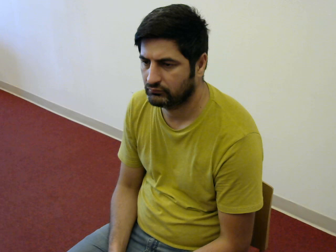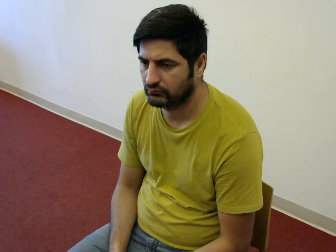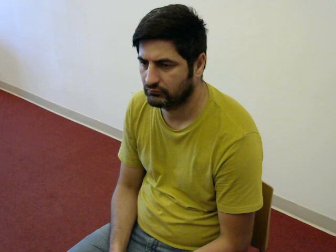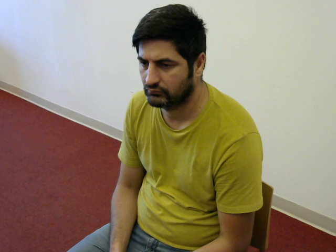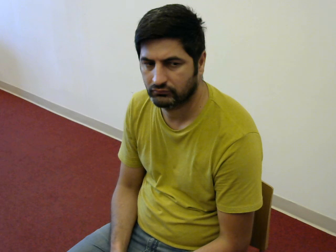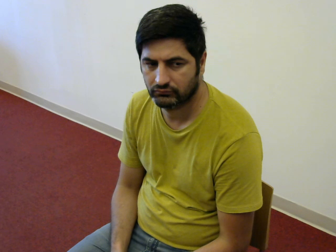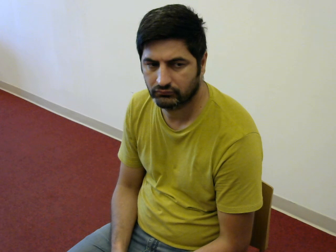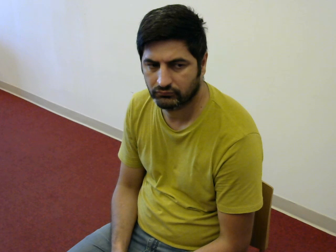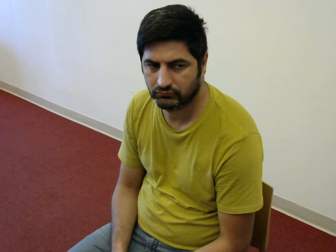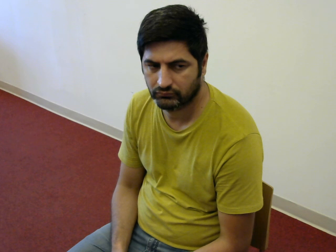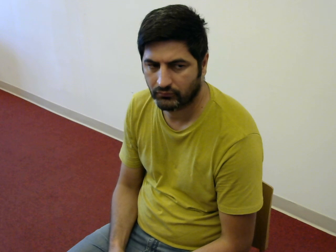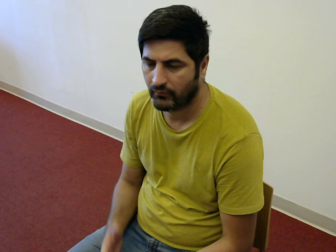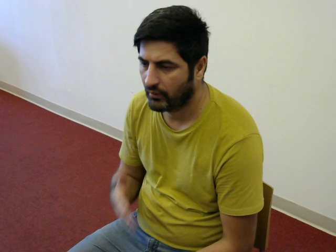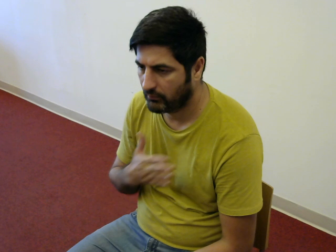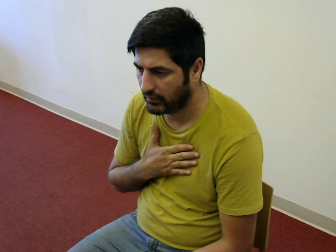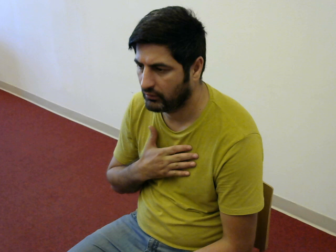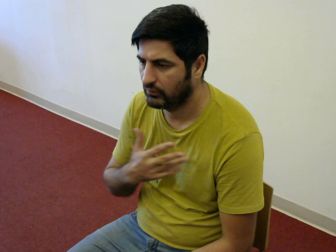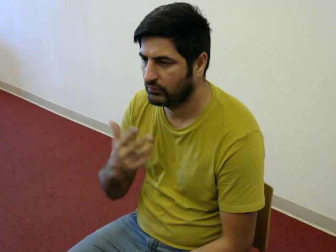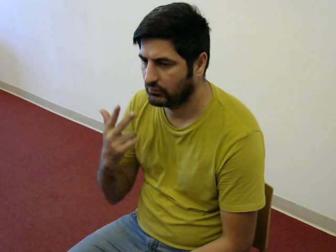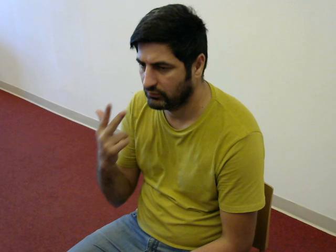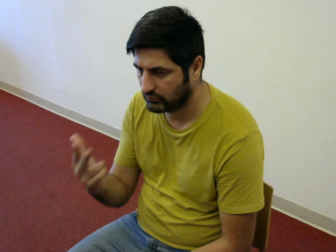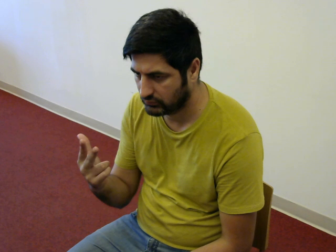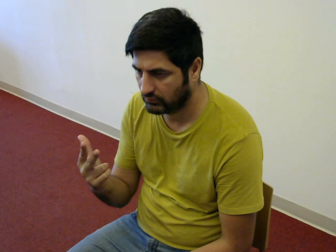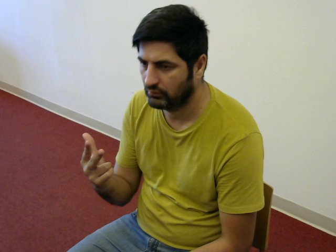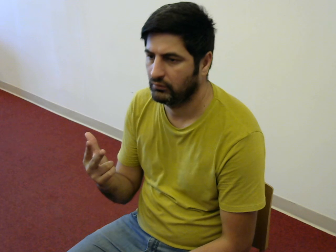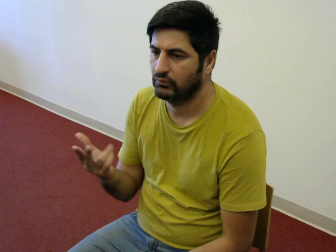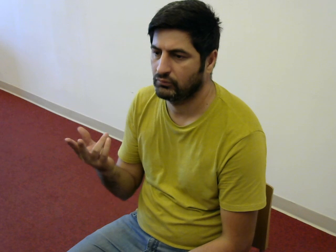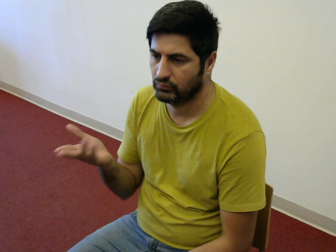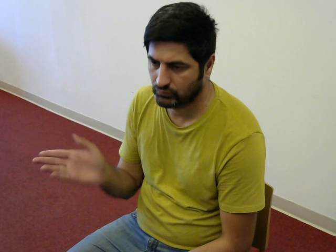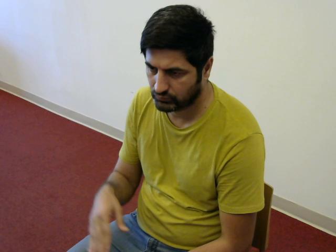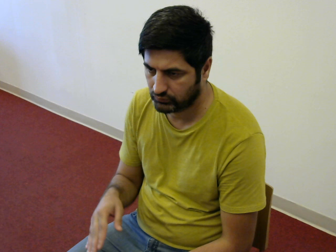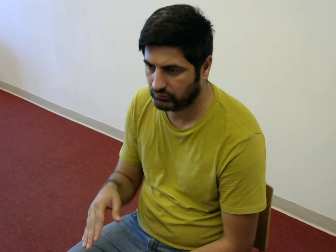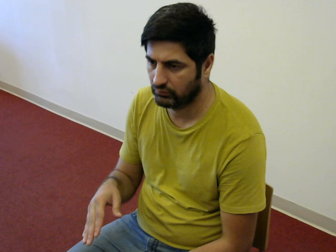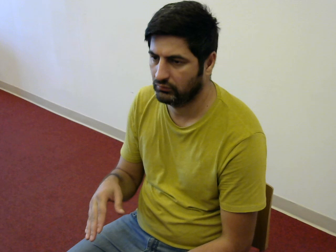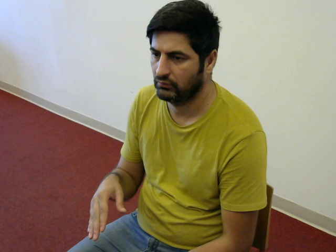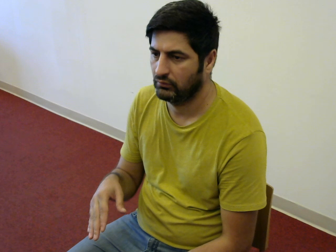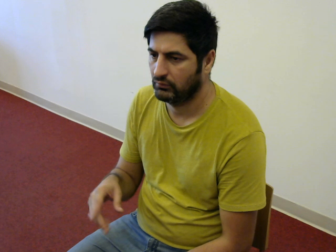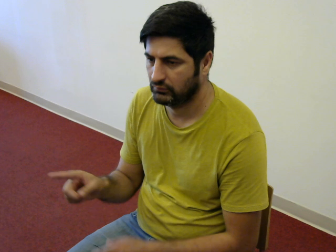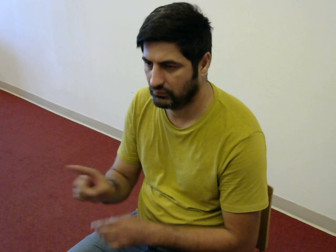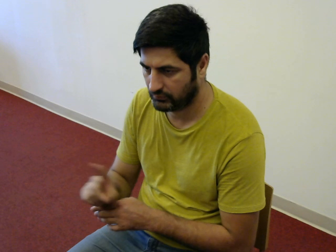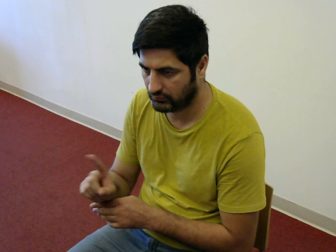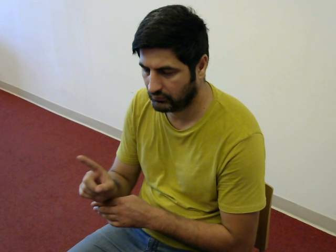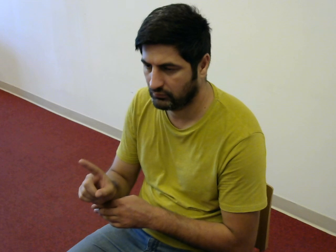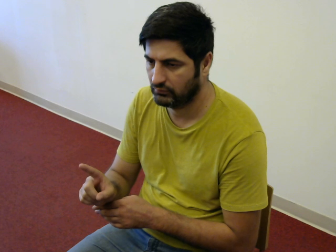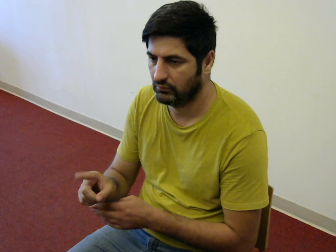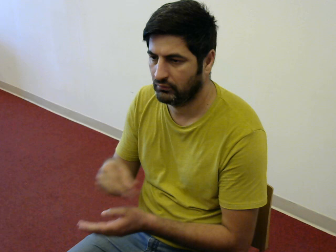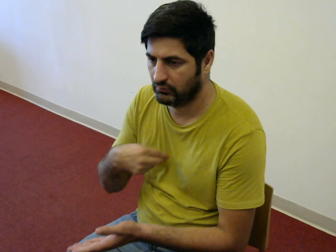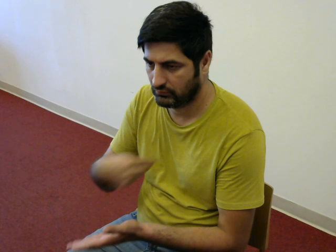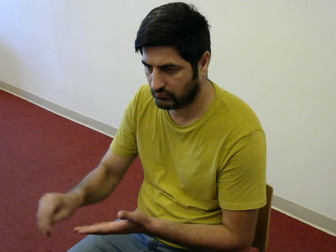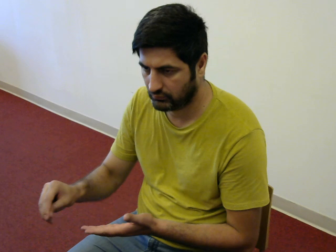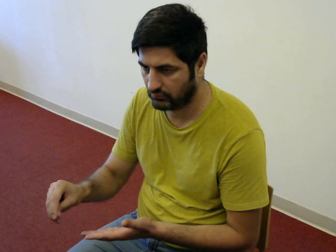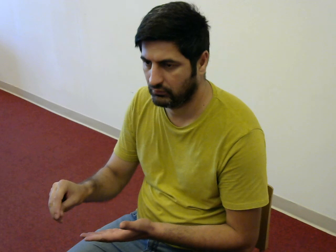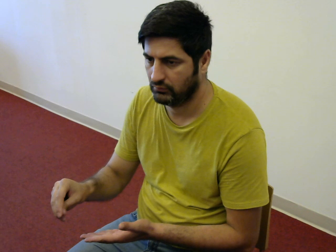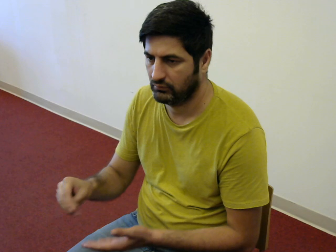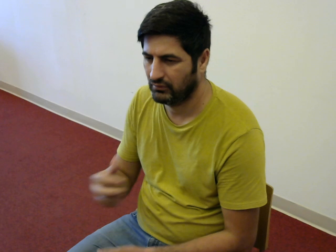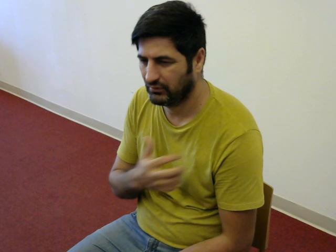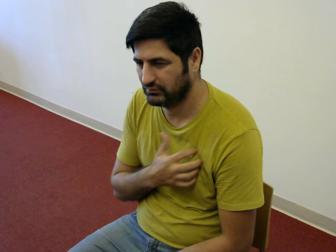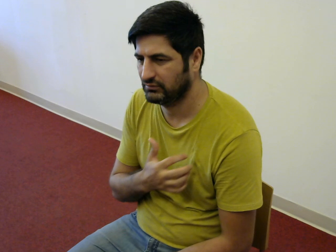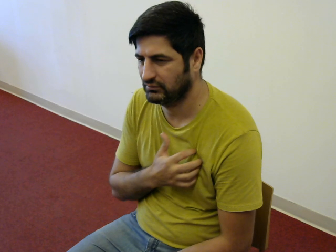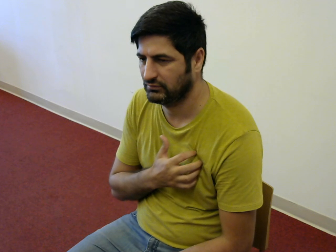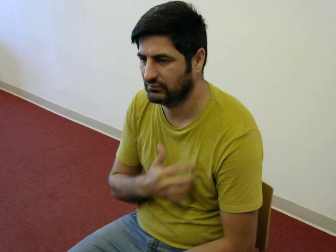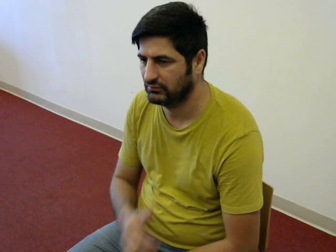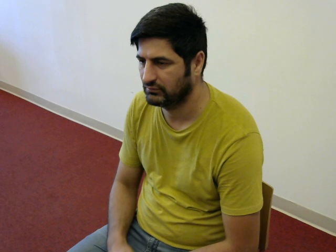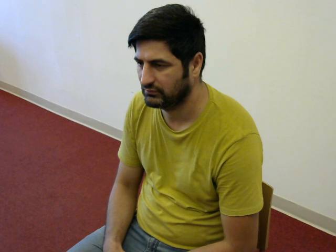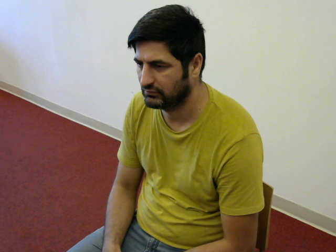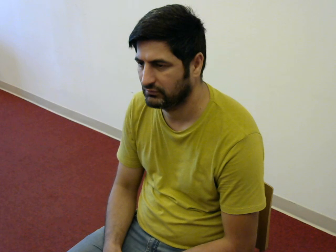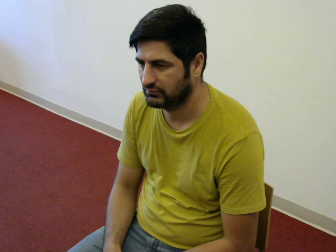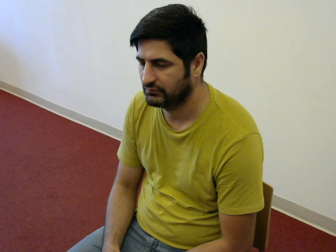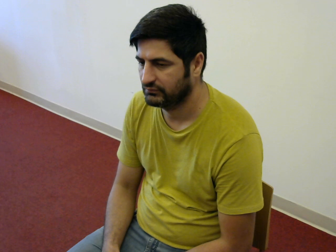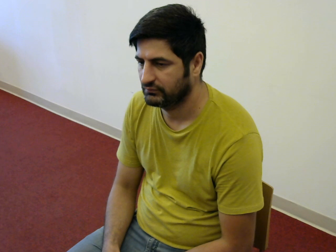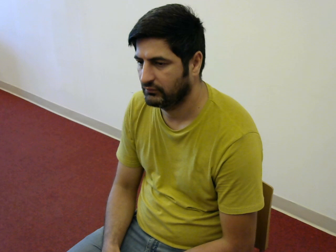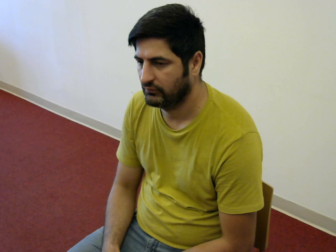Mən 3 ədəd qələm almaq istərdim